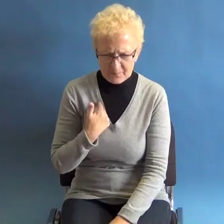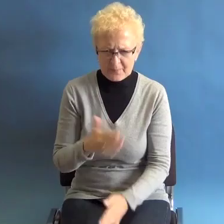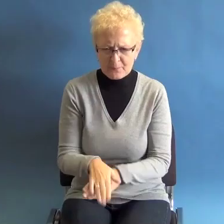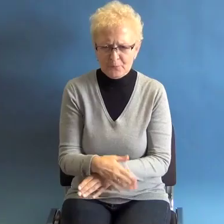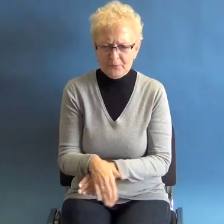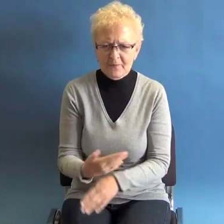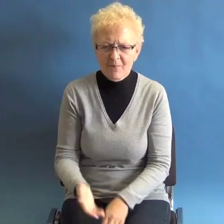Jest pusty.